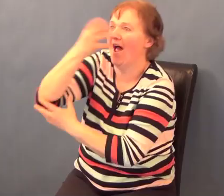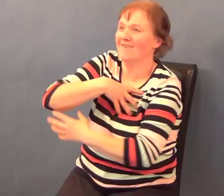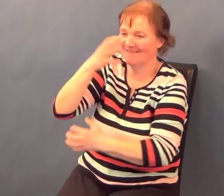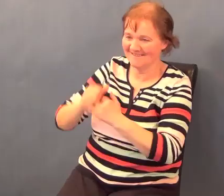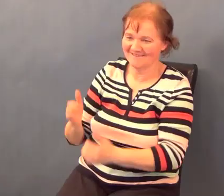Już.